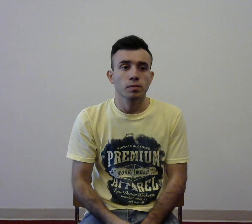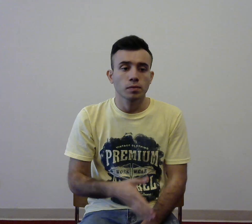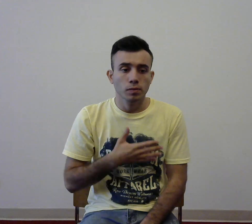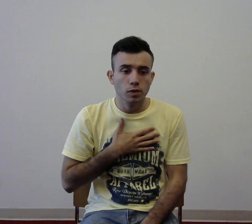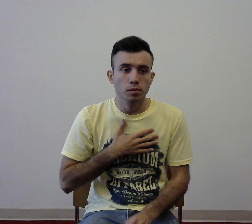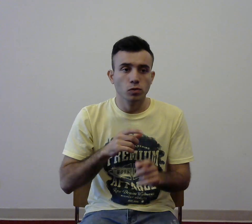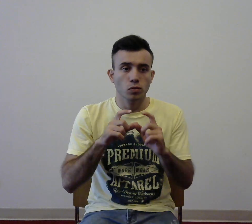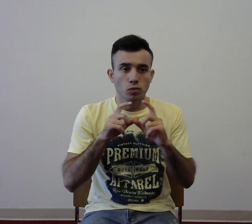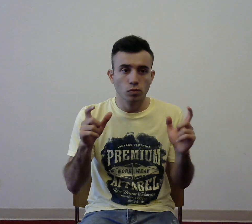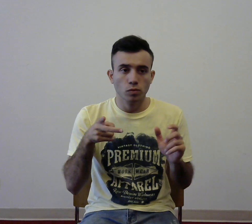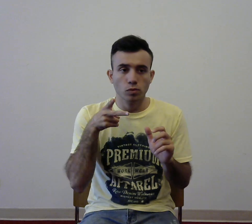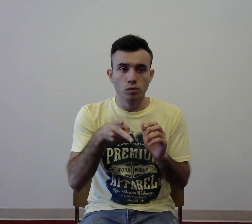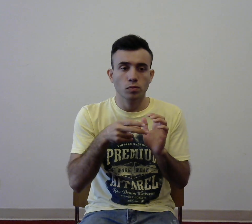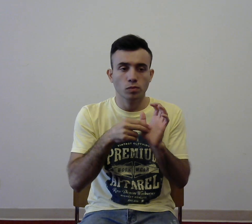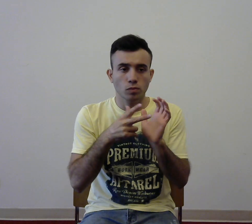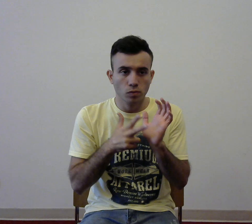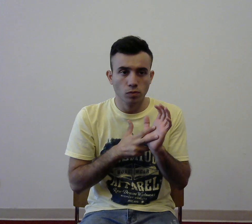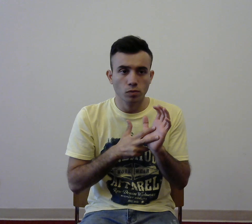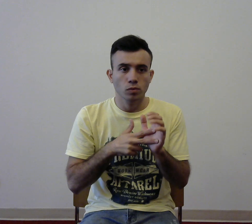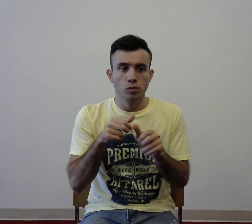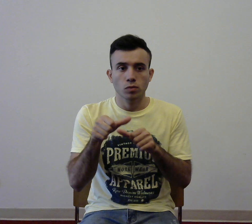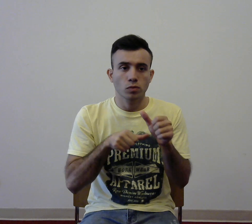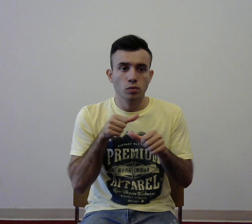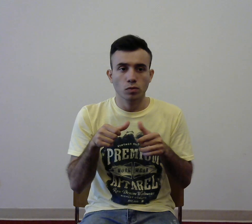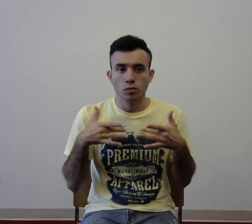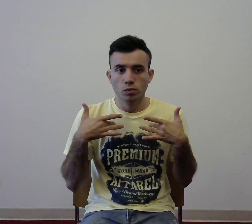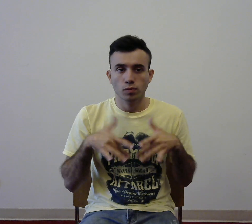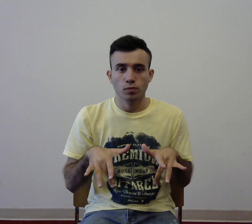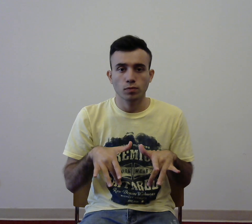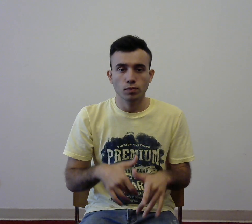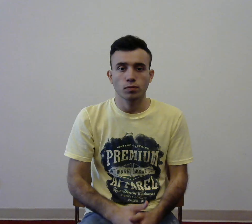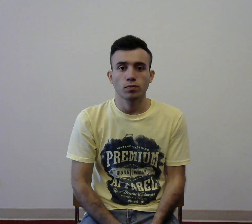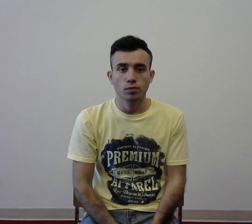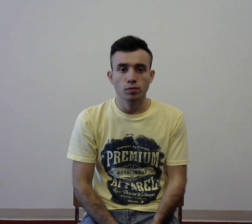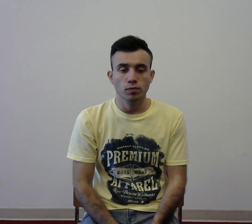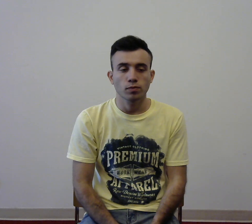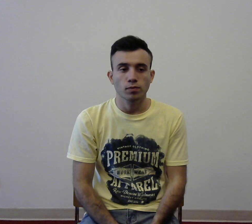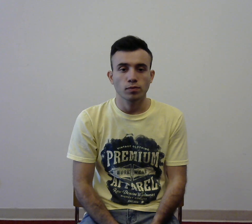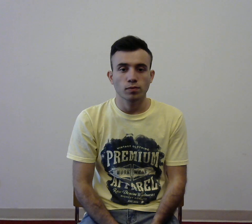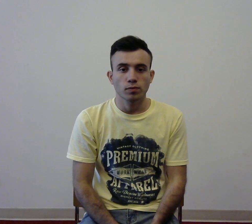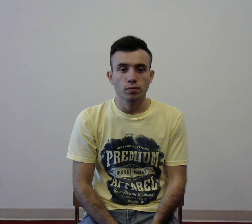Mən məktəbi 2018-ci ildə bitirmişəm